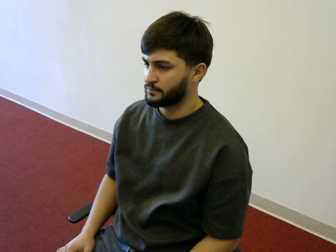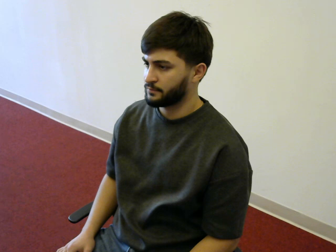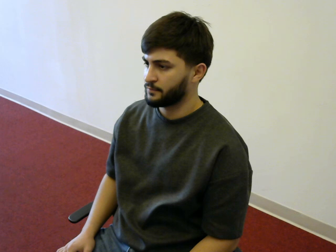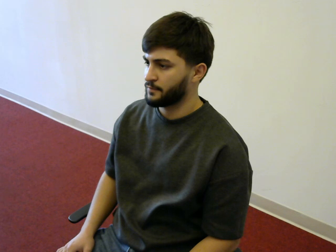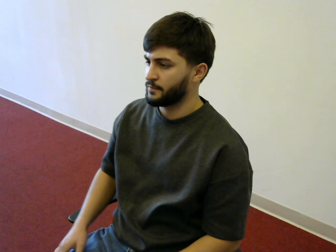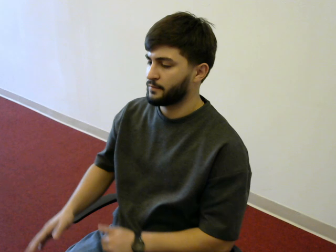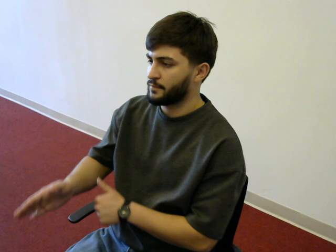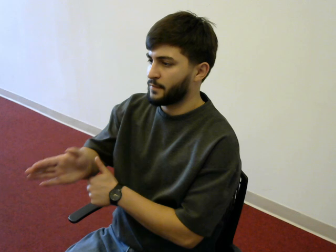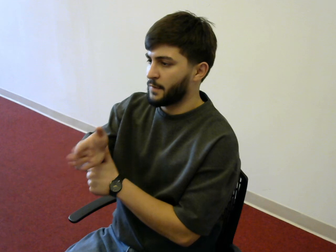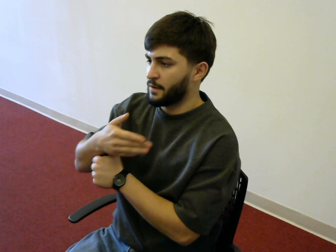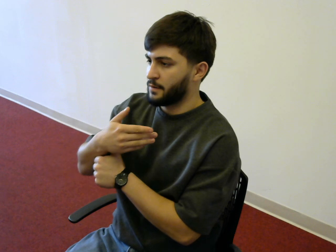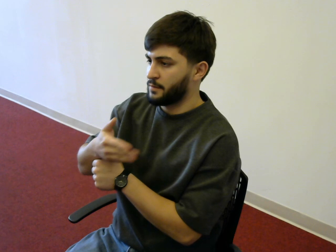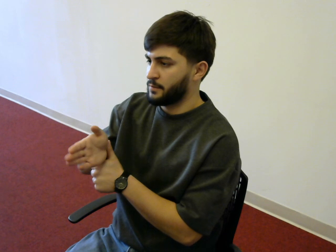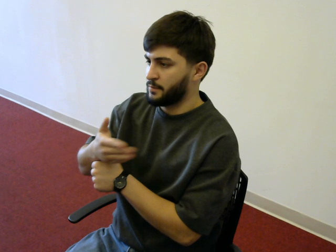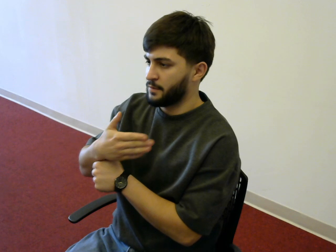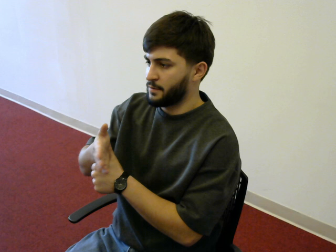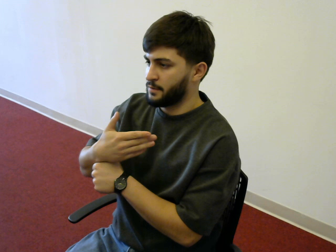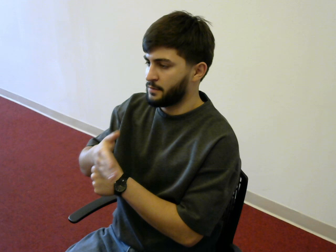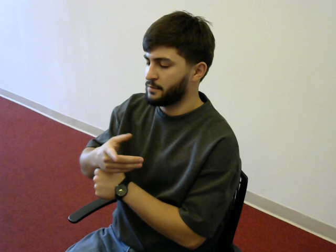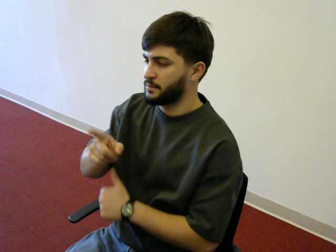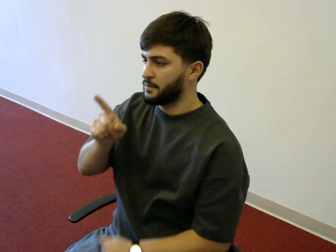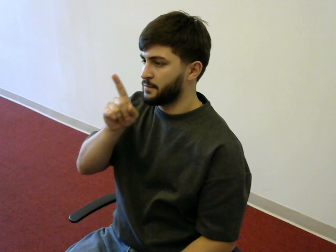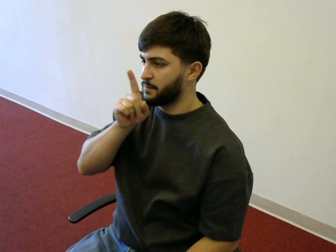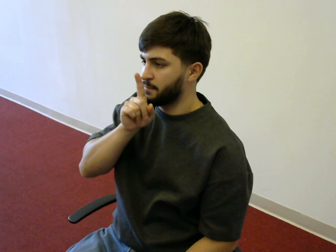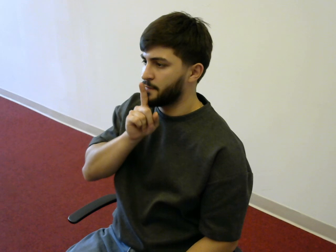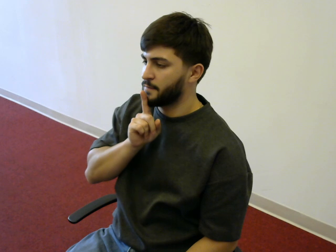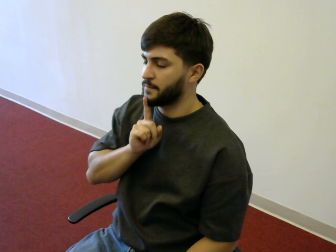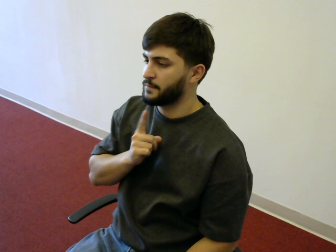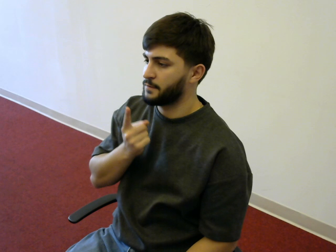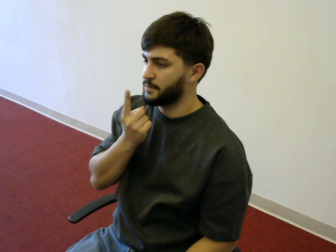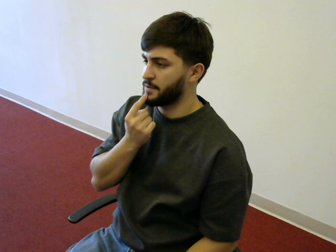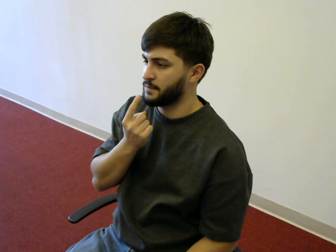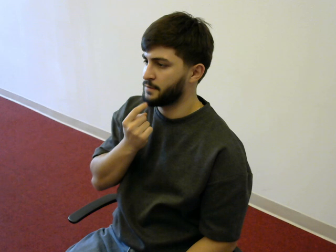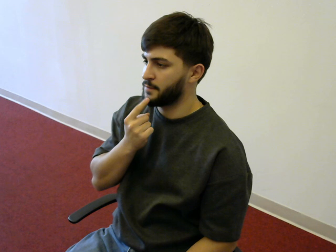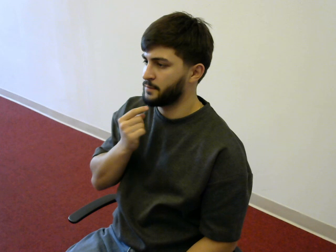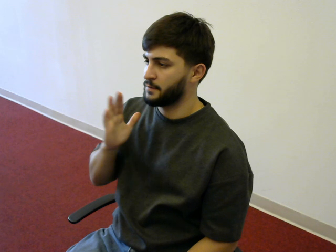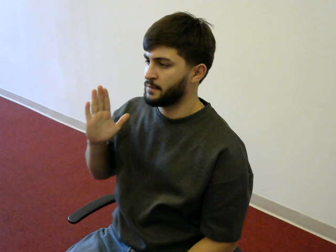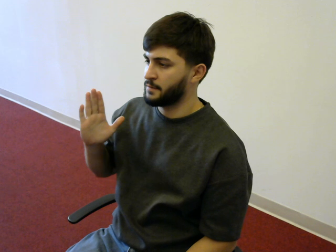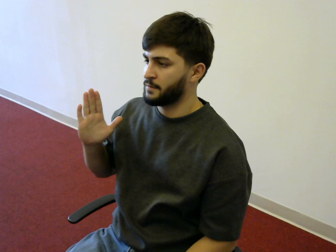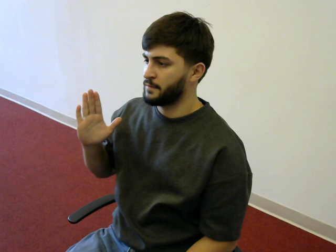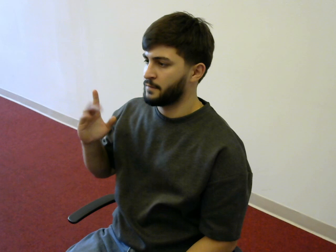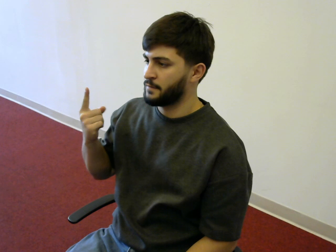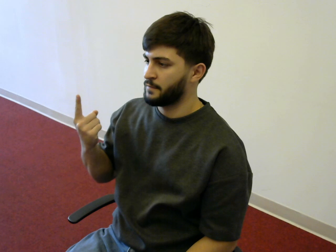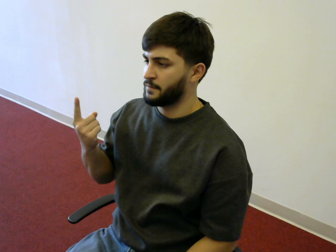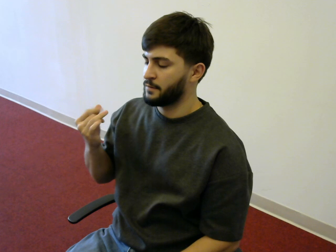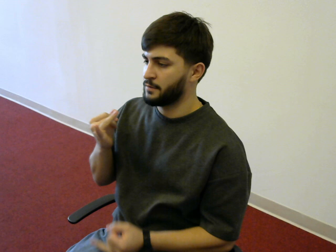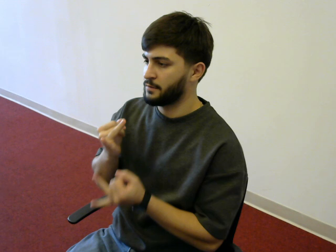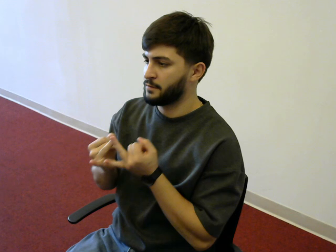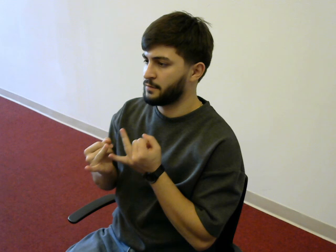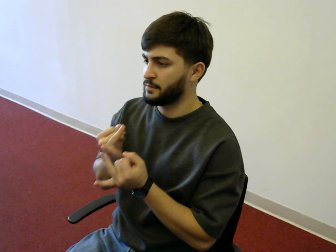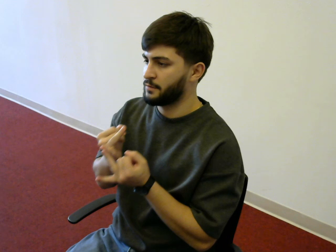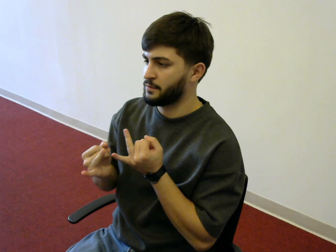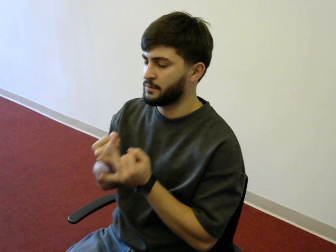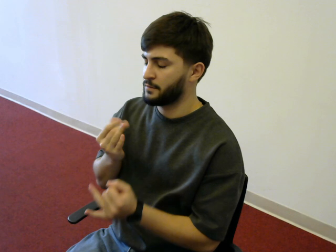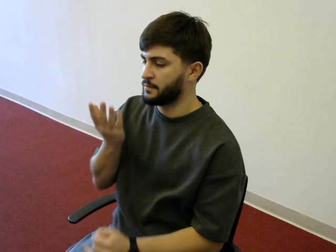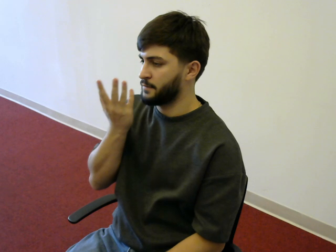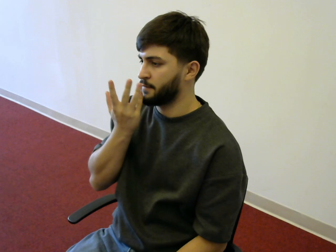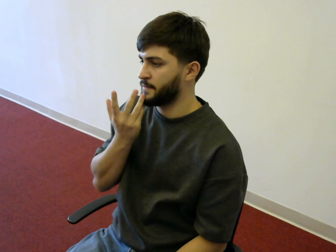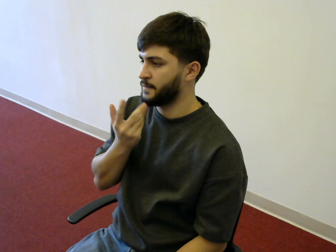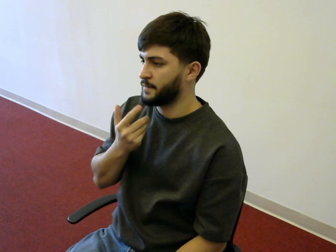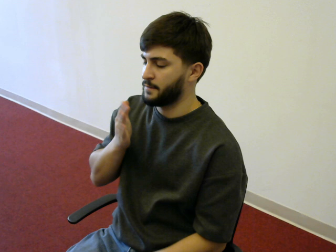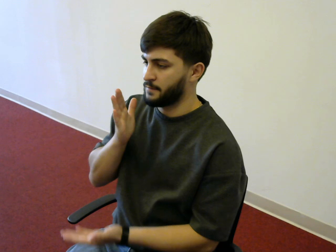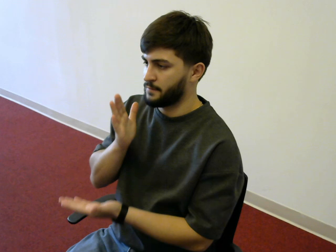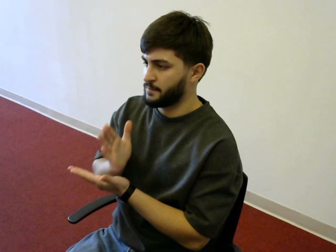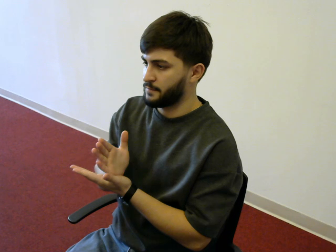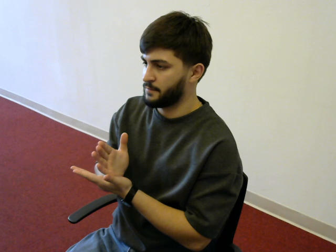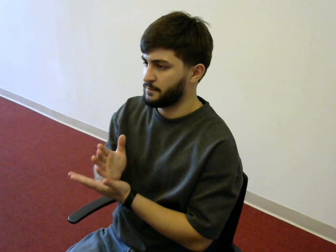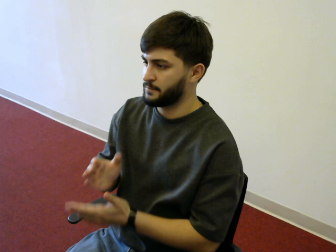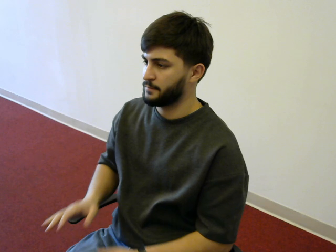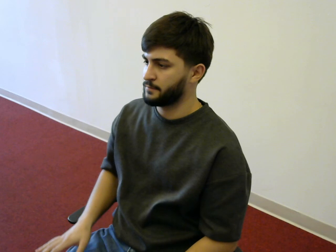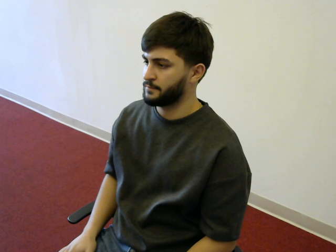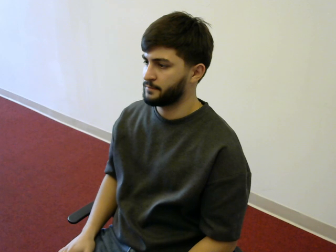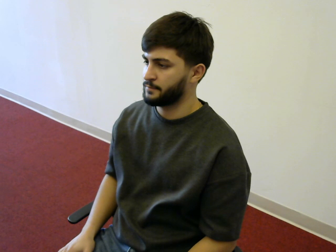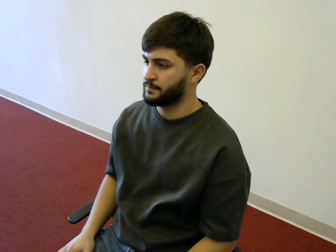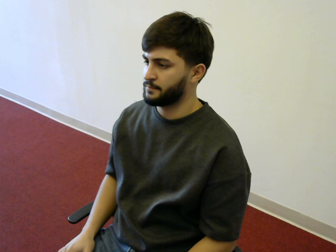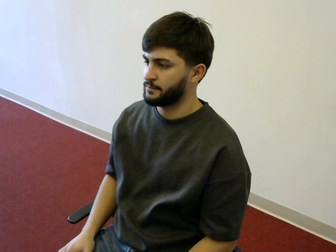Bayrağımızda mavi, qırmızı və yaşıl rənglər var